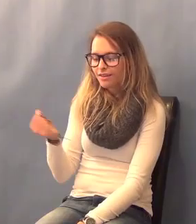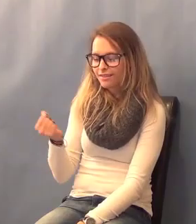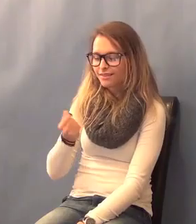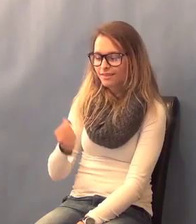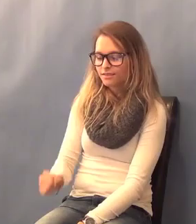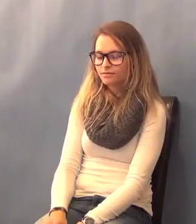Bardzo mocne.